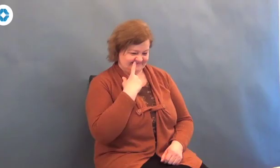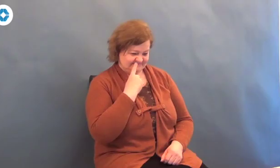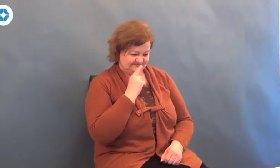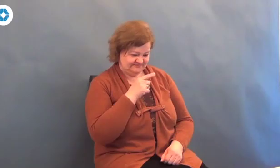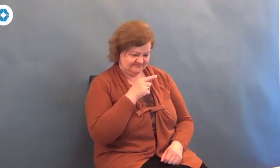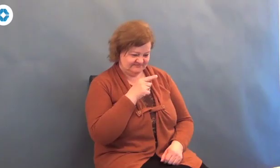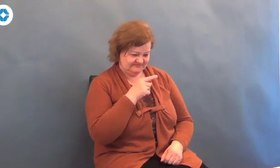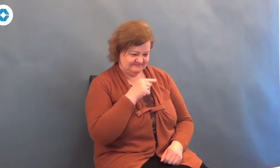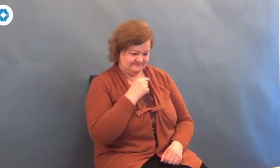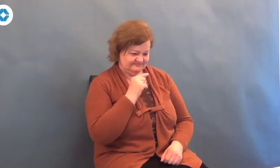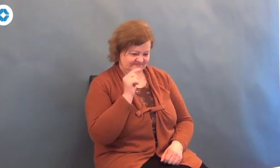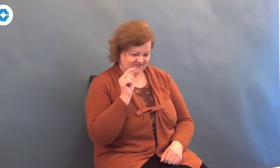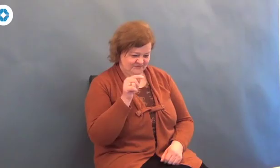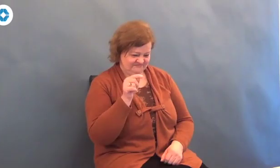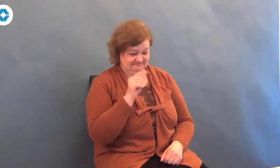To, to i to...